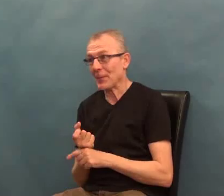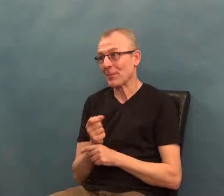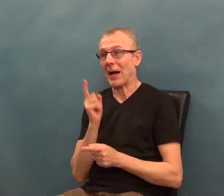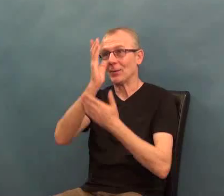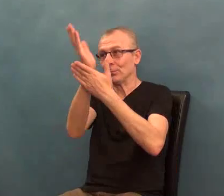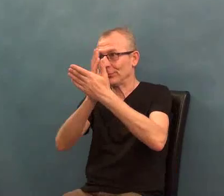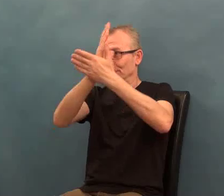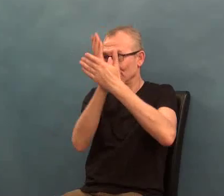Szyby pękają.